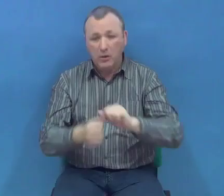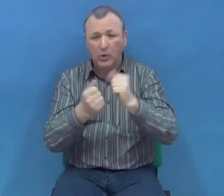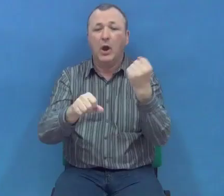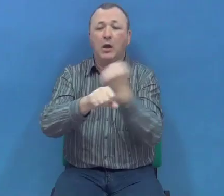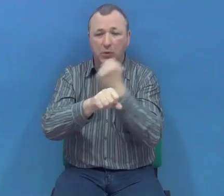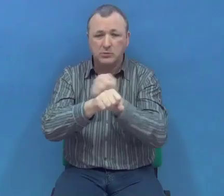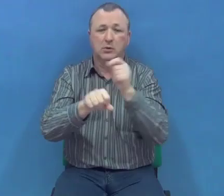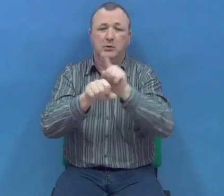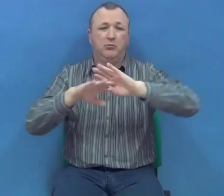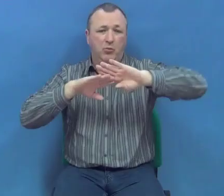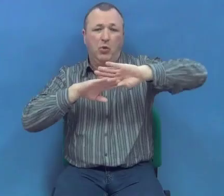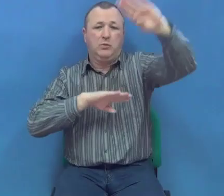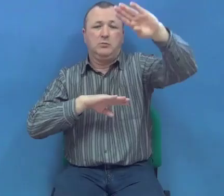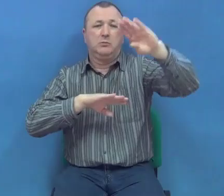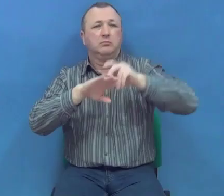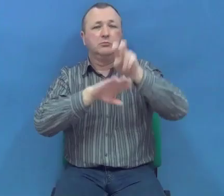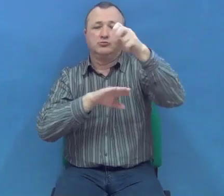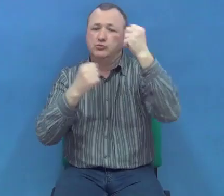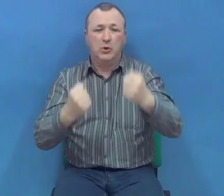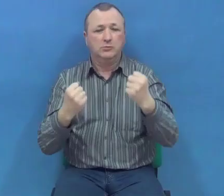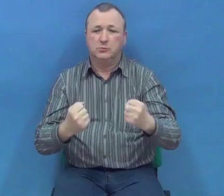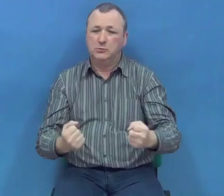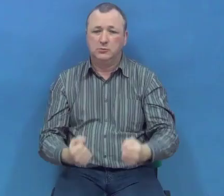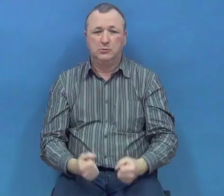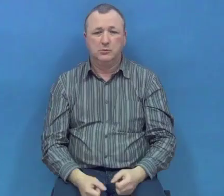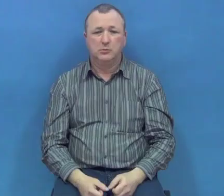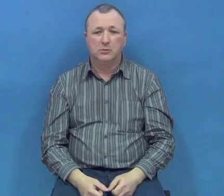Albo jak jest kamienna ściana, to jest ciężko się wydostać.